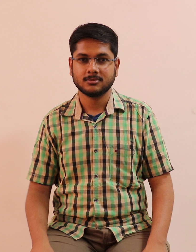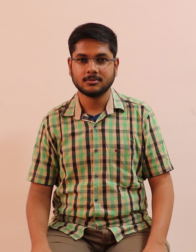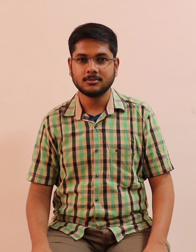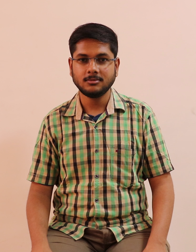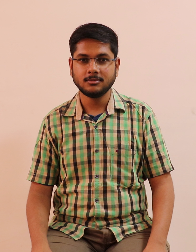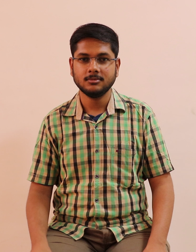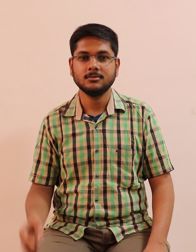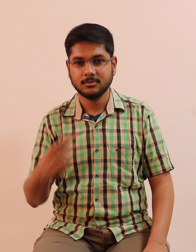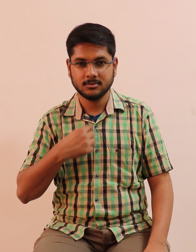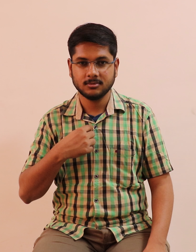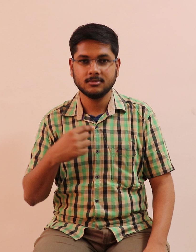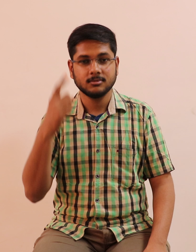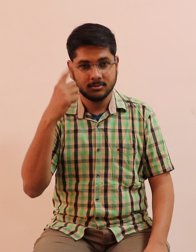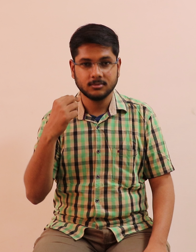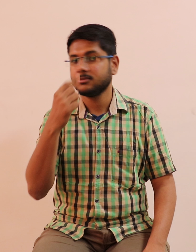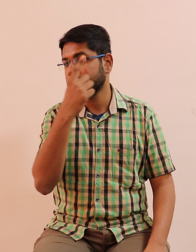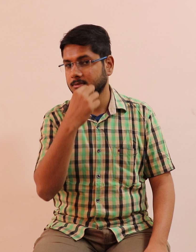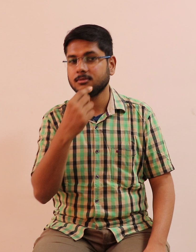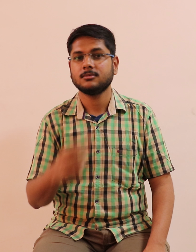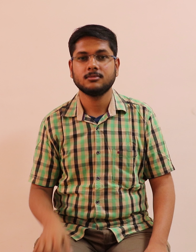i am crying